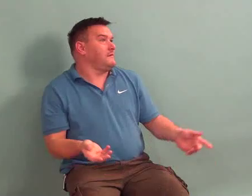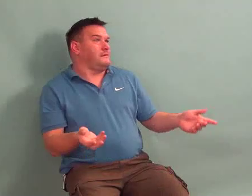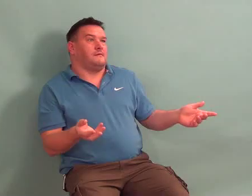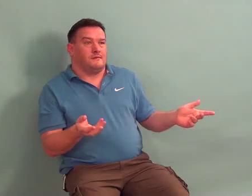Miał szczęście.